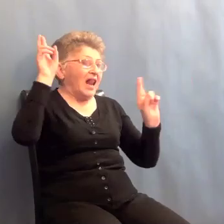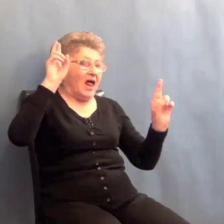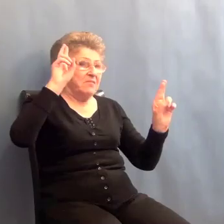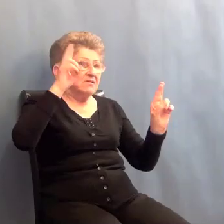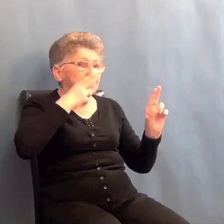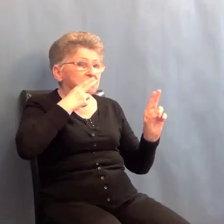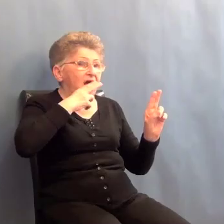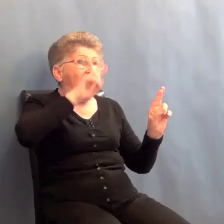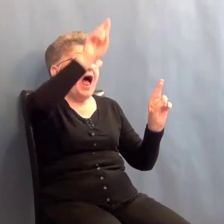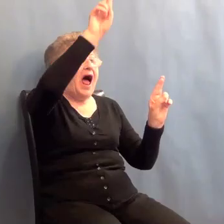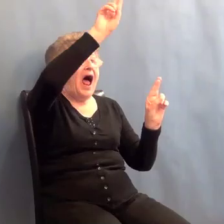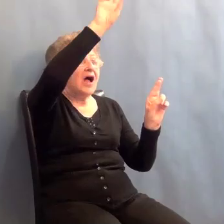Czujnik dymu.